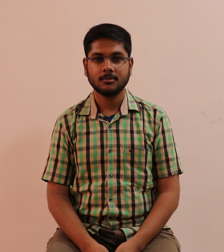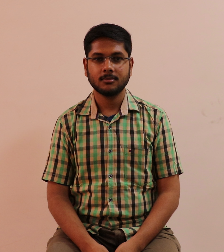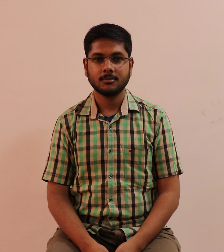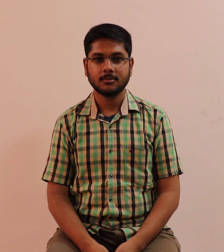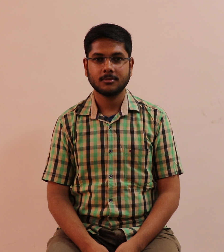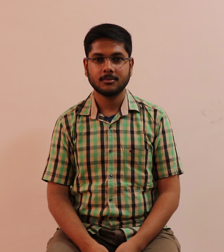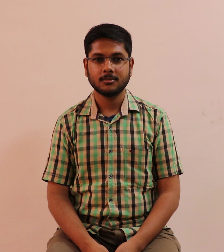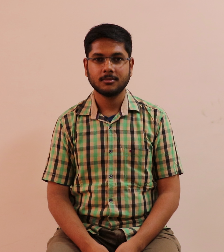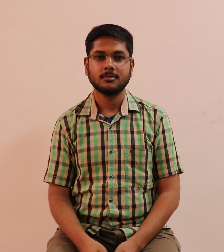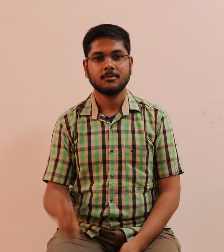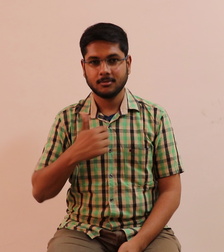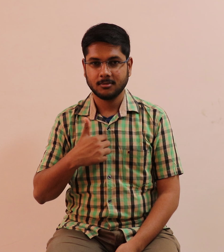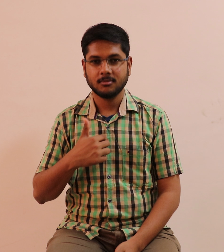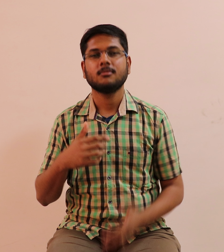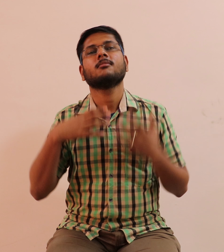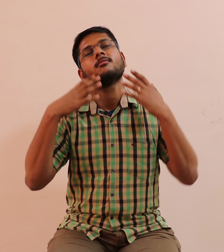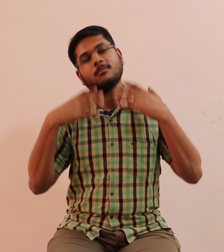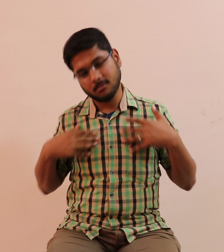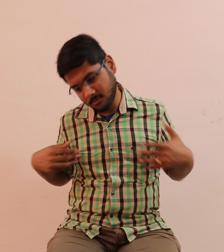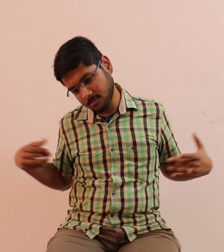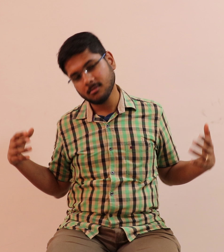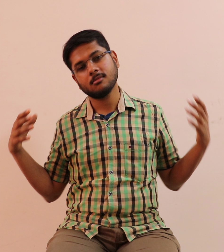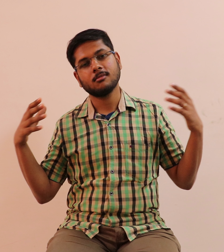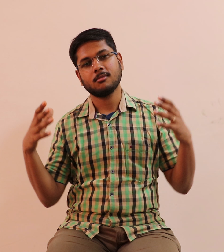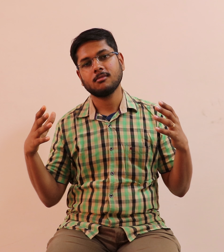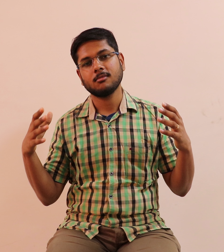i am tired